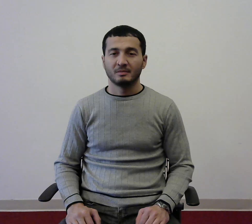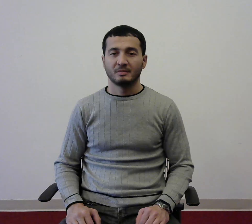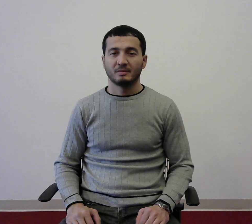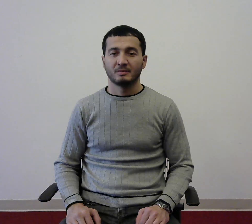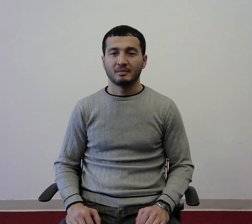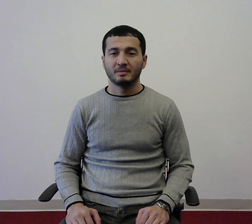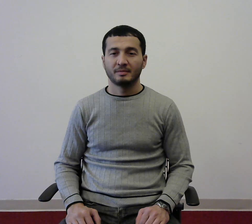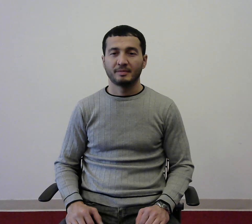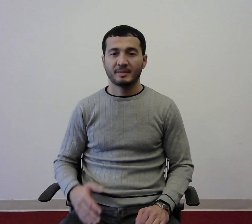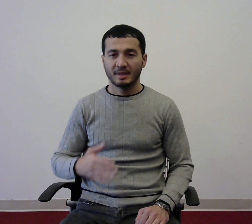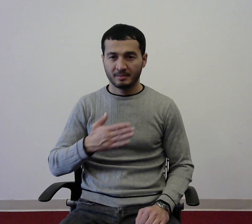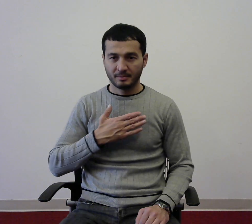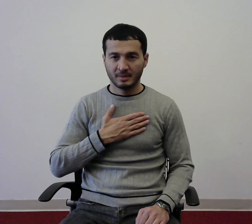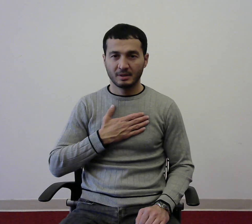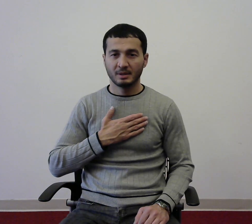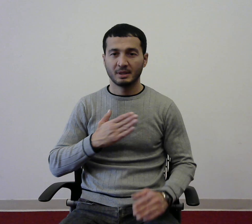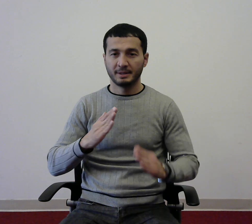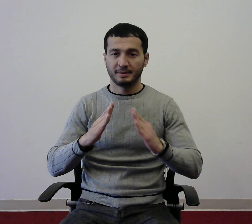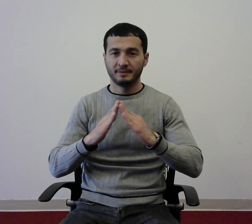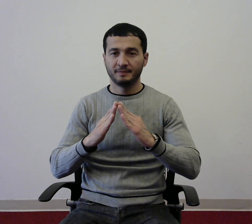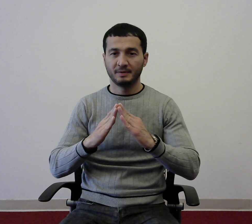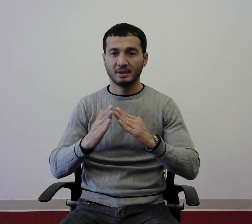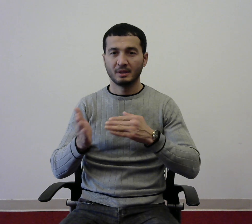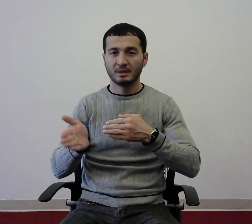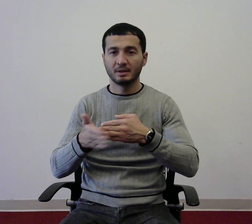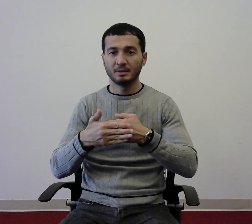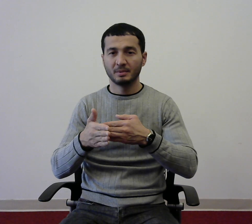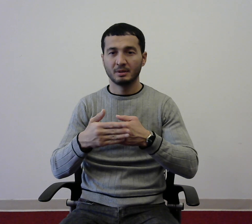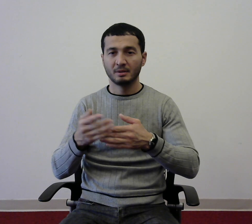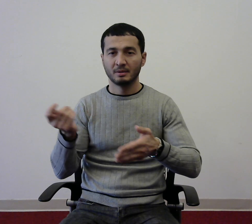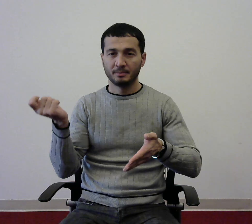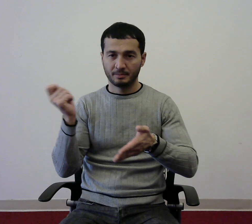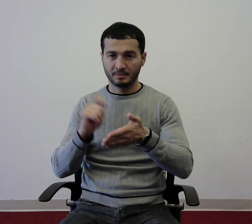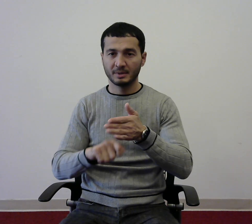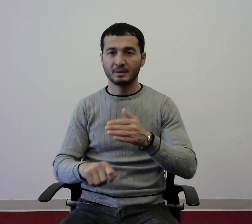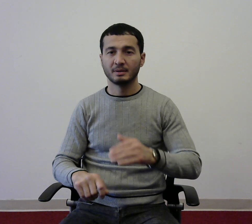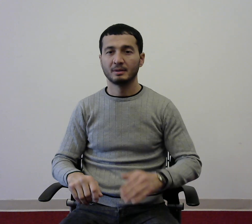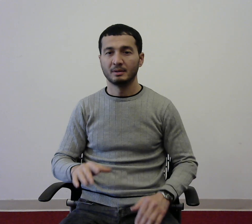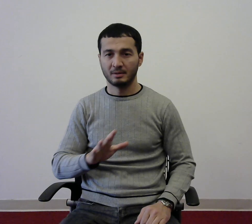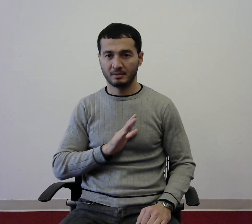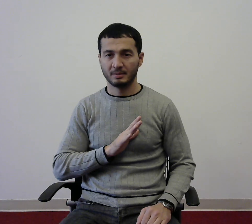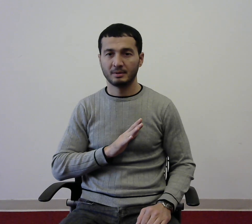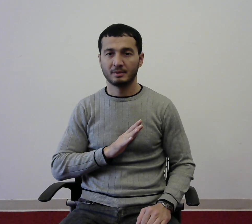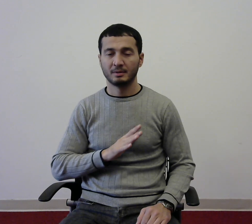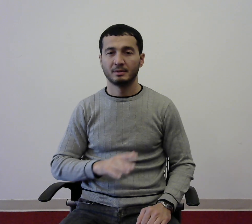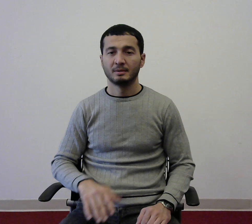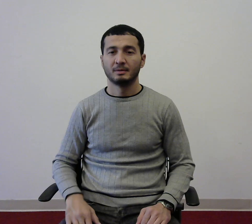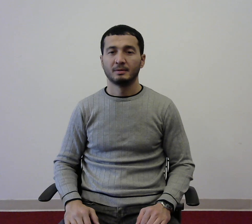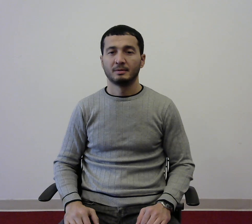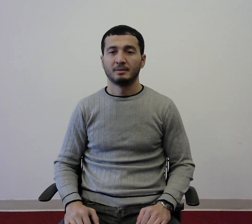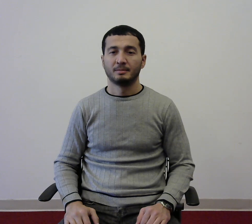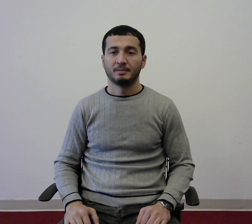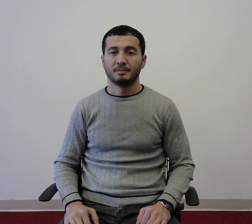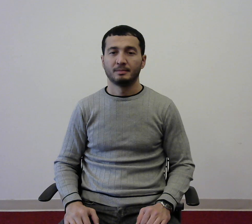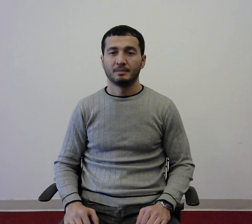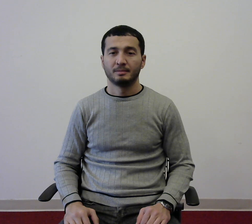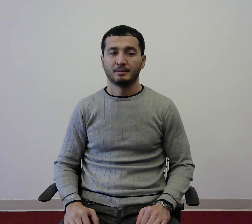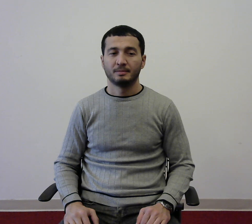Mən evin qapısını bağlamışam